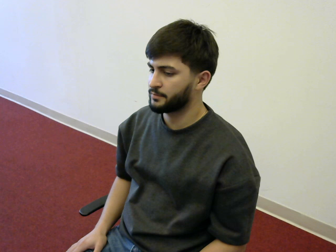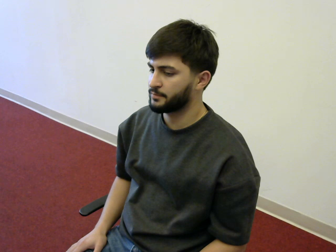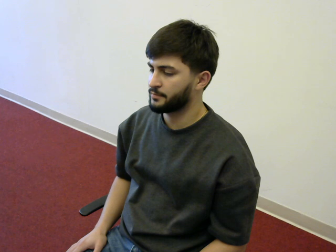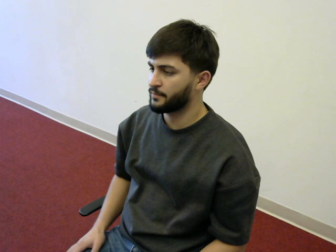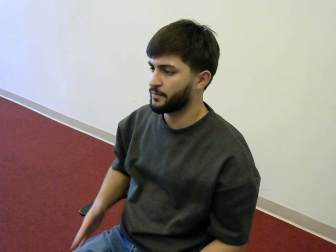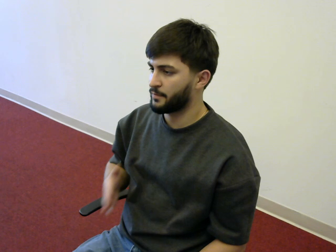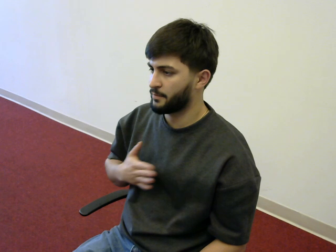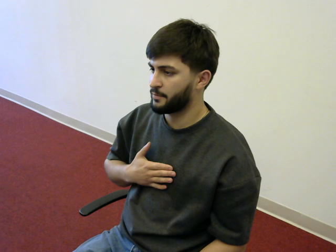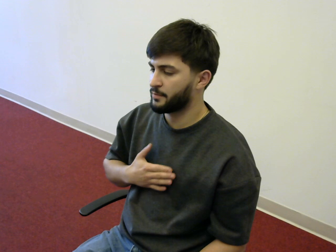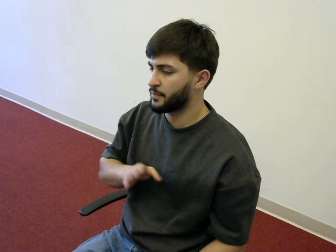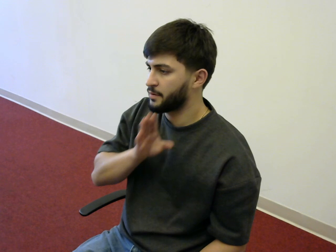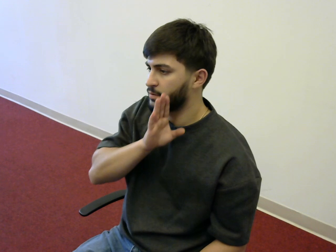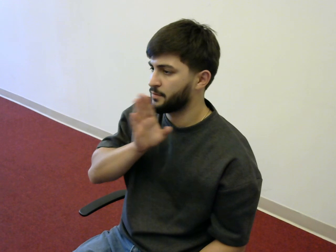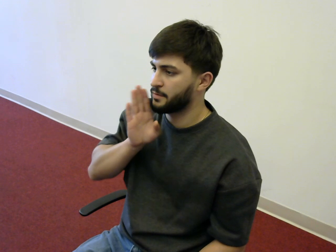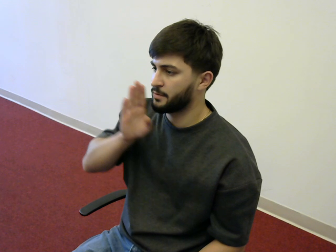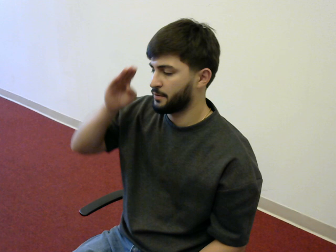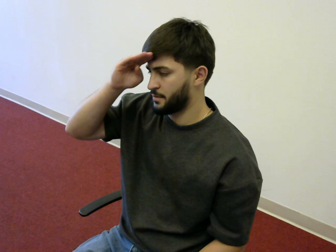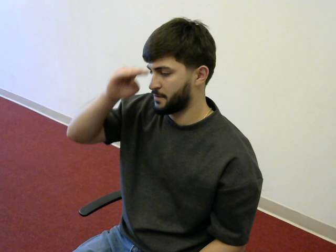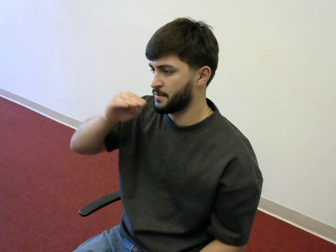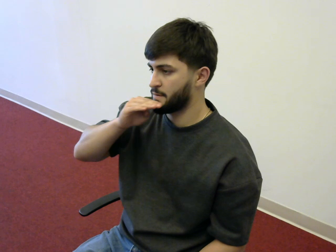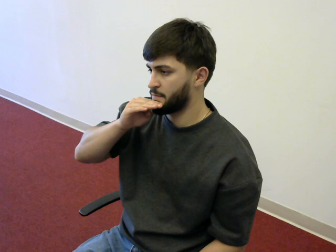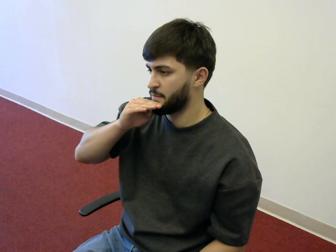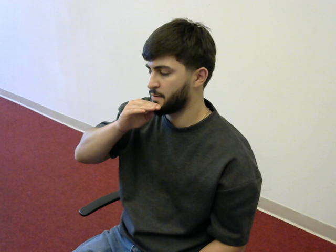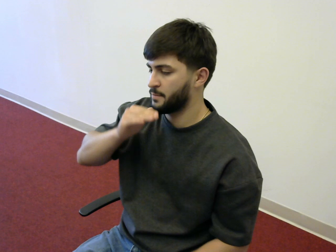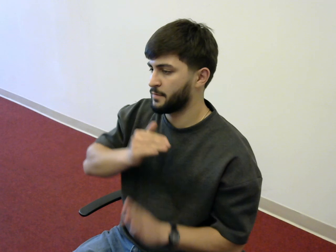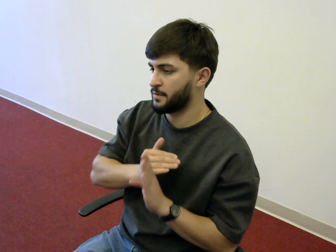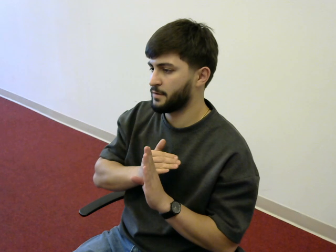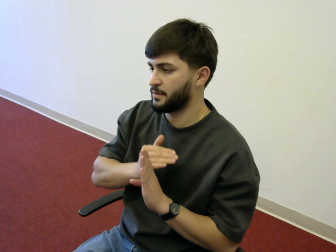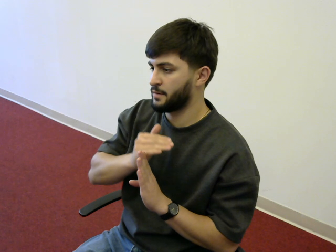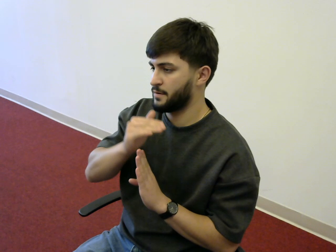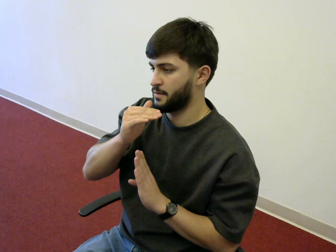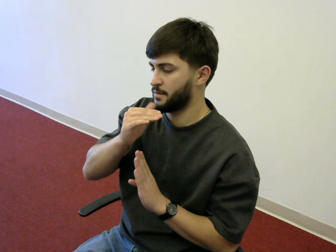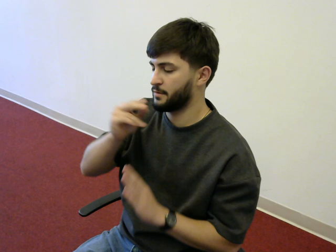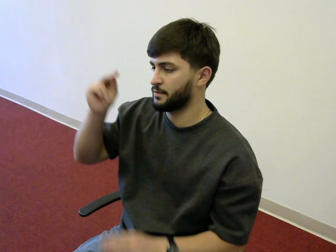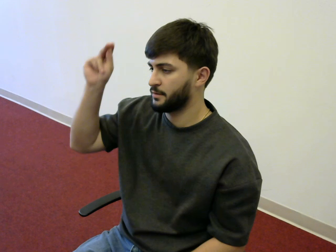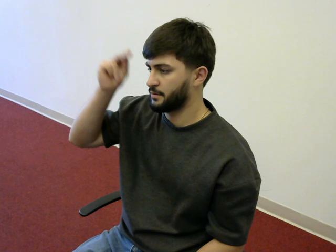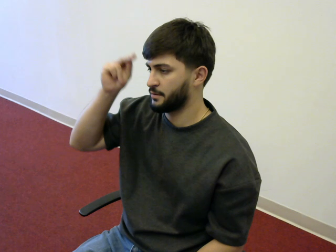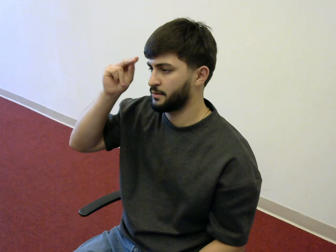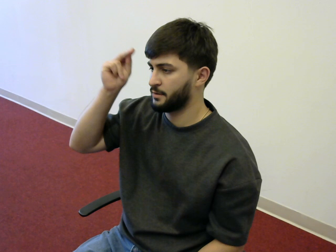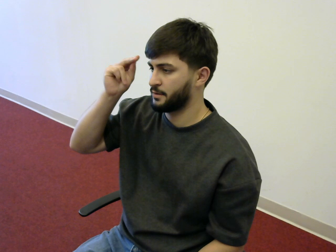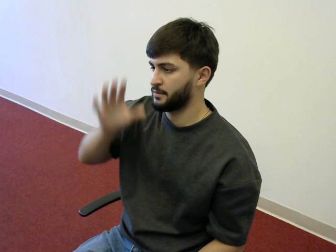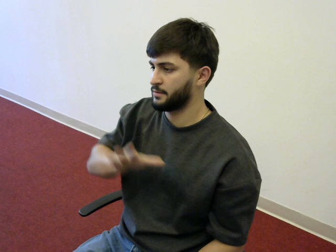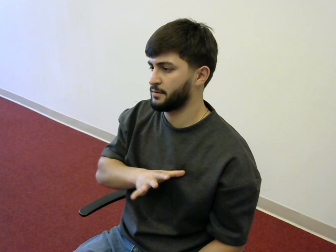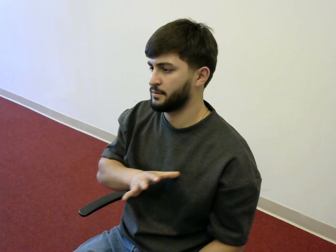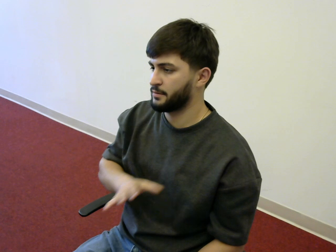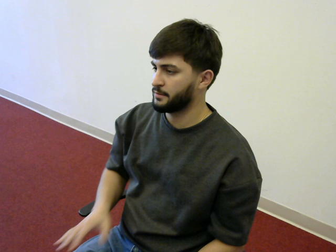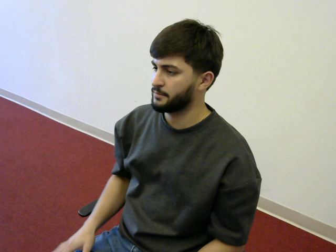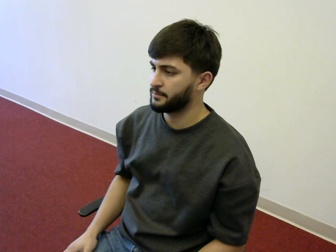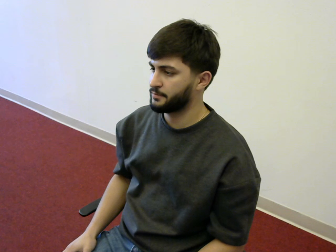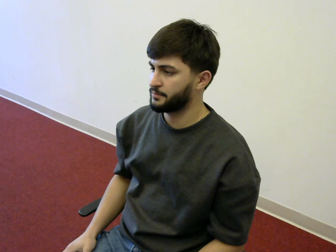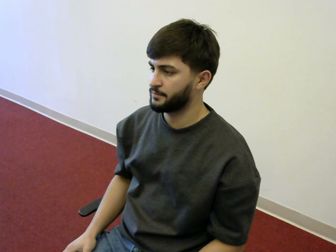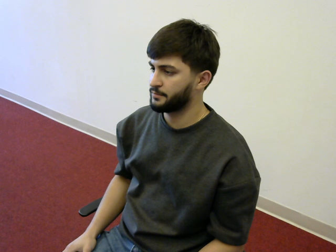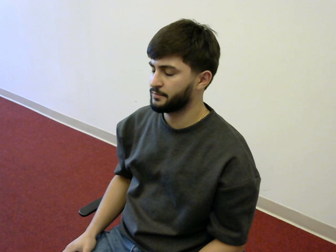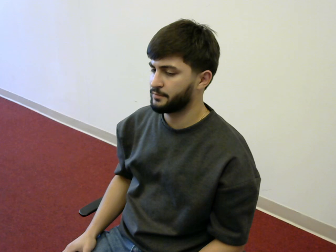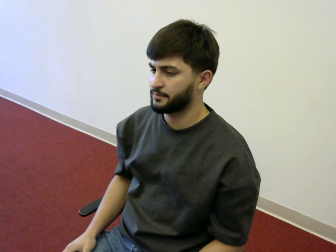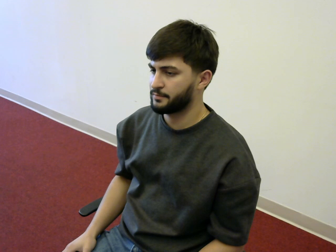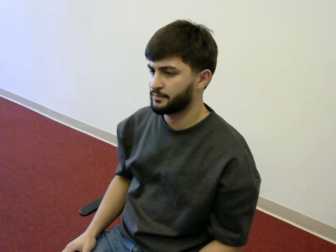Mənim valideynlərim ali təhsillidir